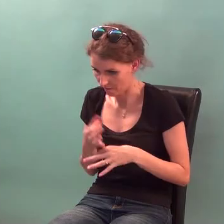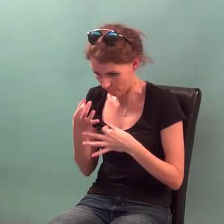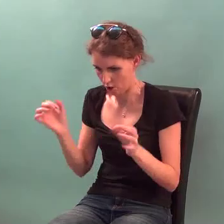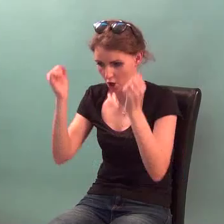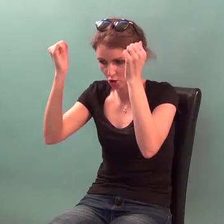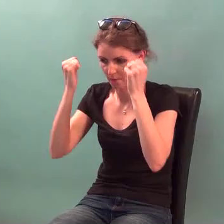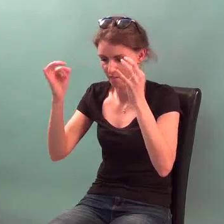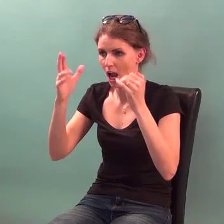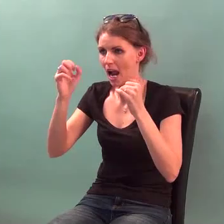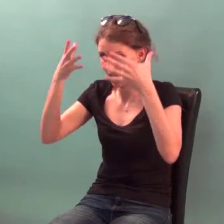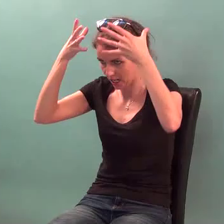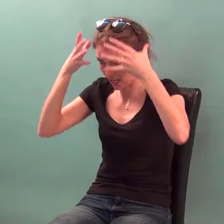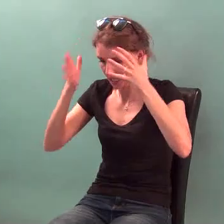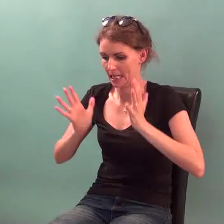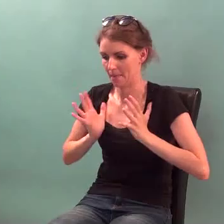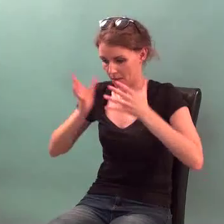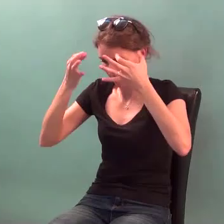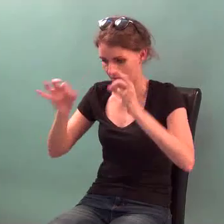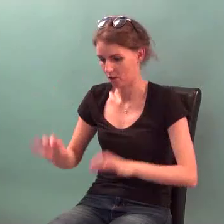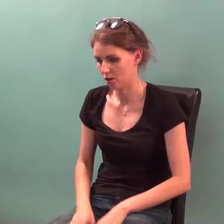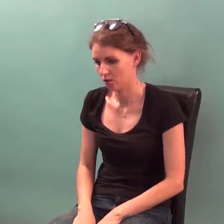Wolno nosić kask dla bezpieczeństwa.